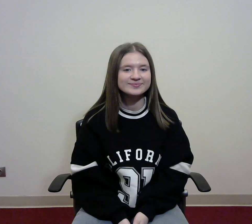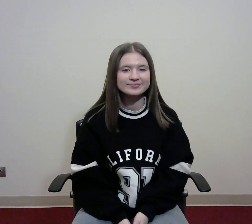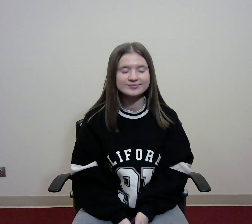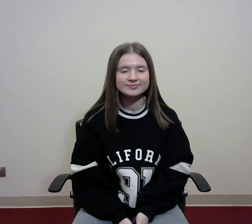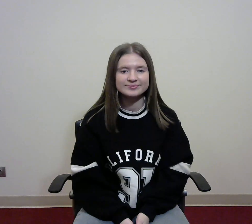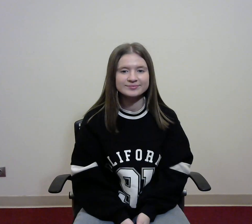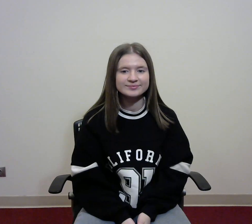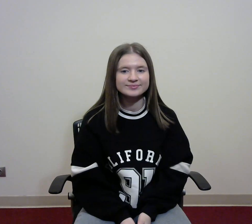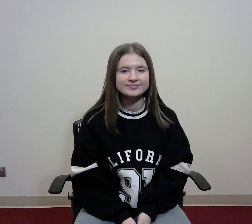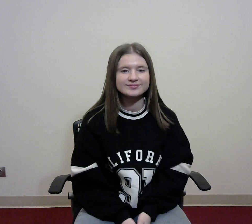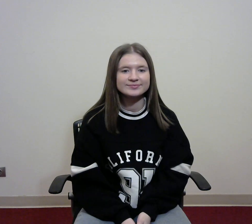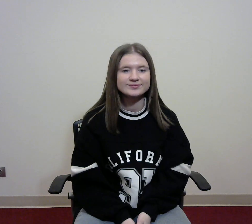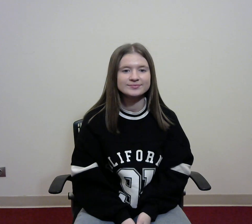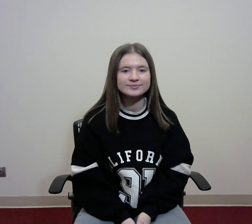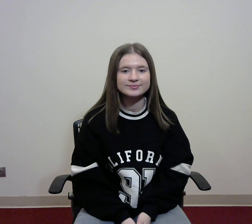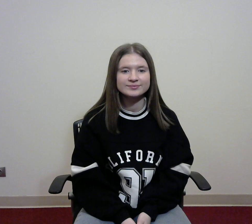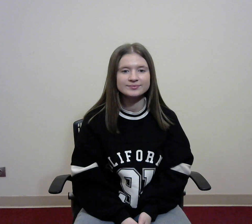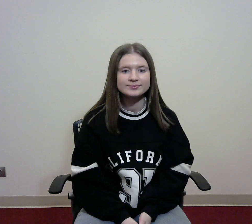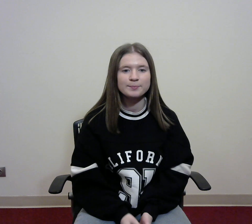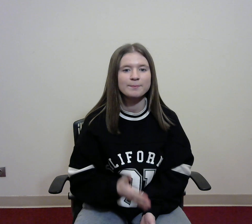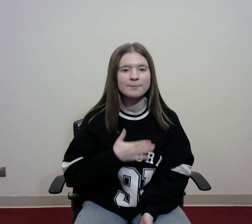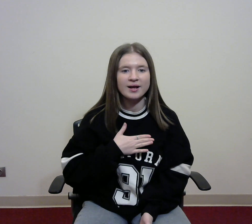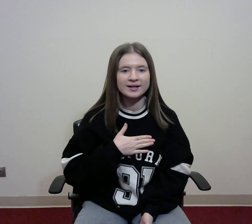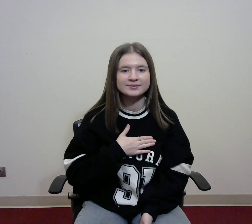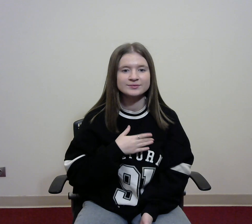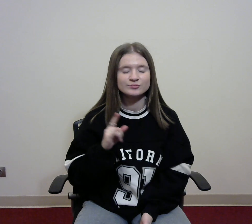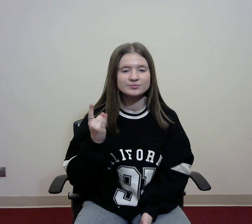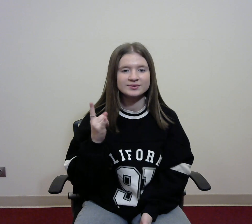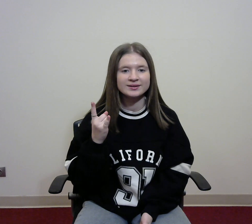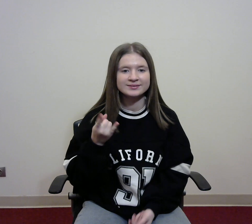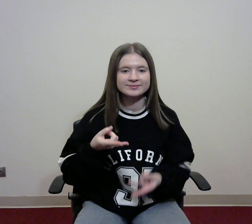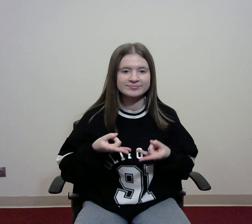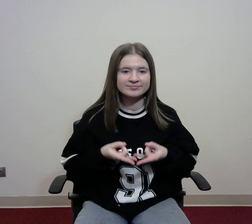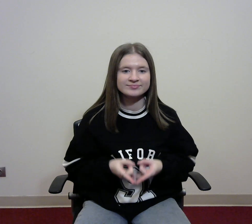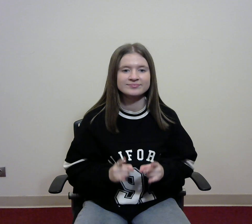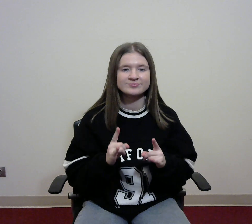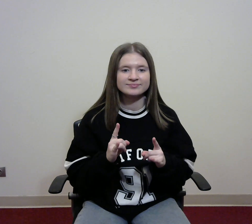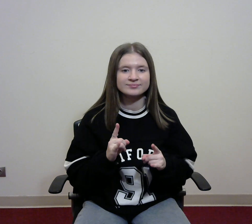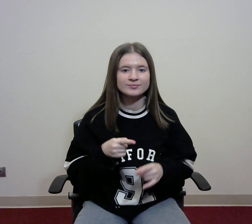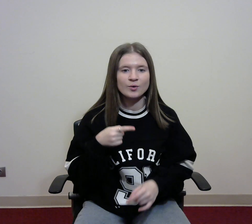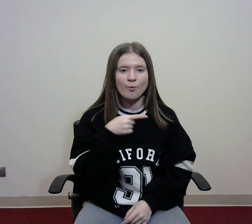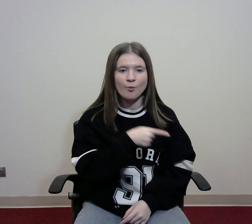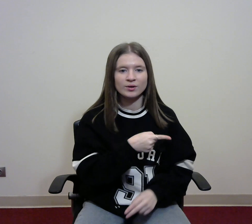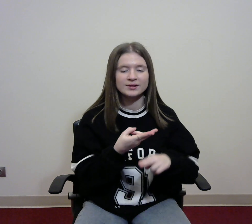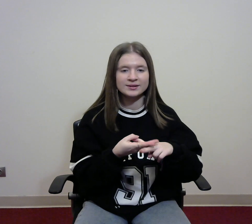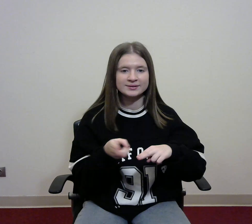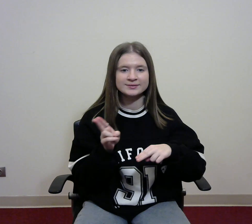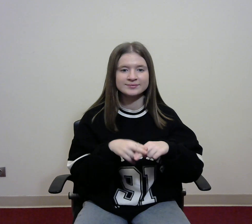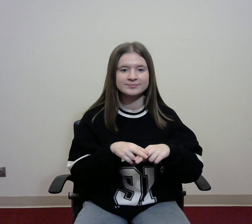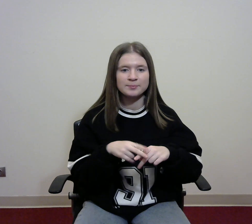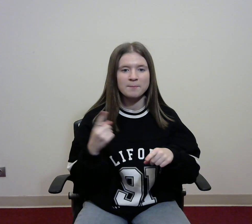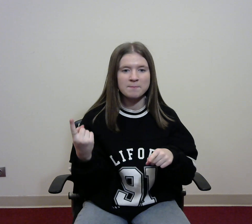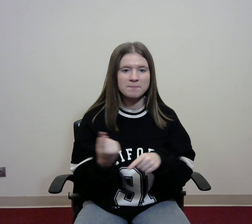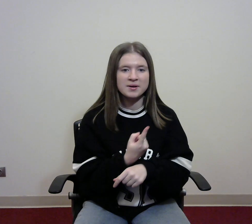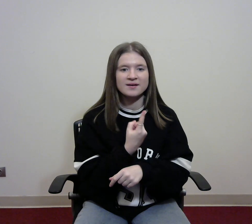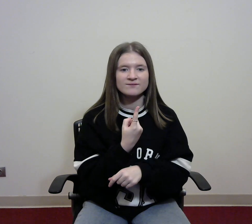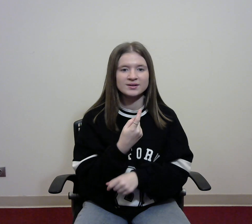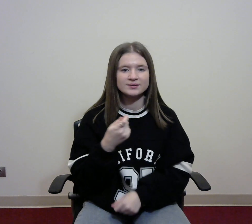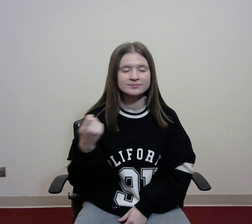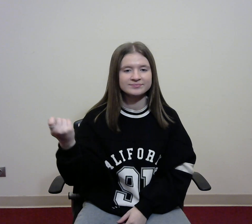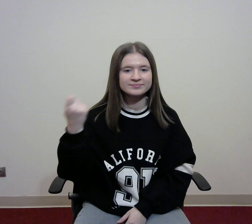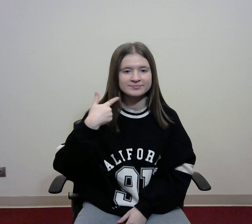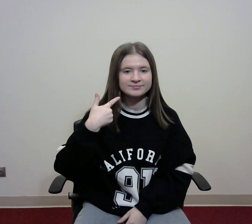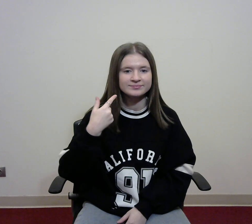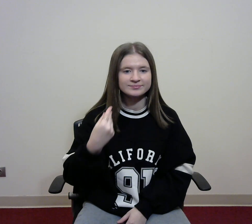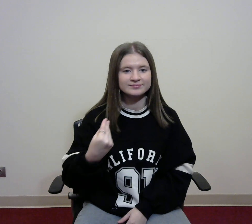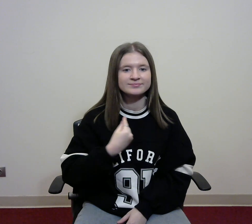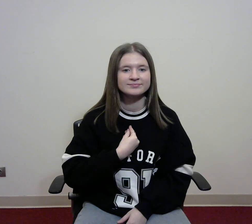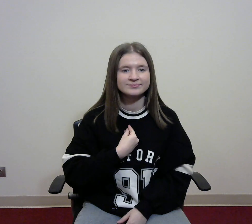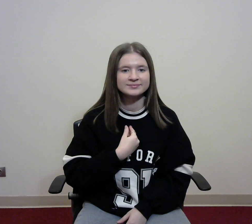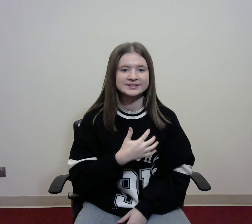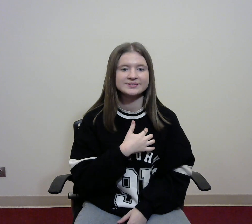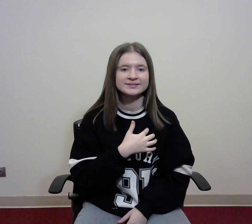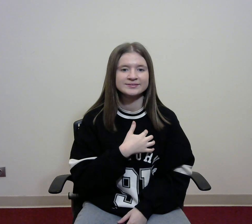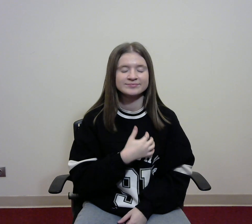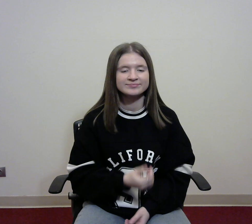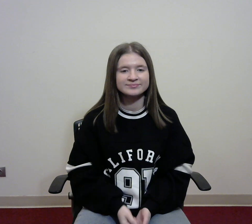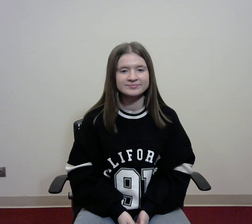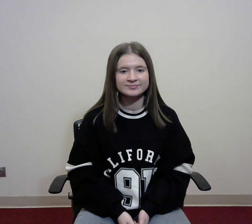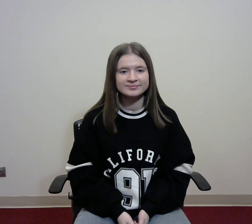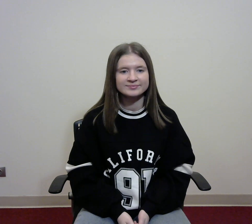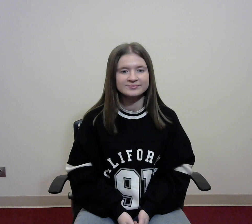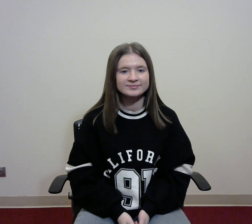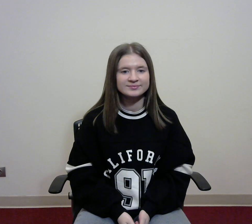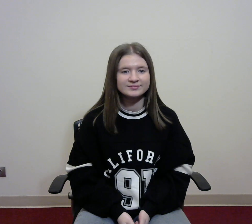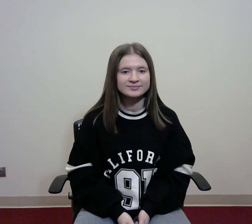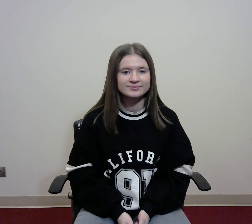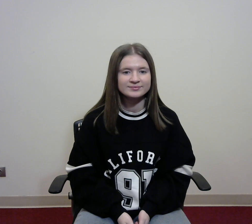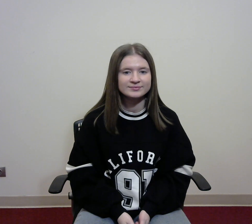Mənim uşağım anadan olub, ona görə birdəfəlik müavinət almaq istəyirəm